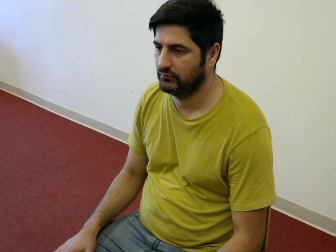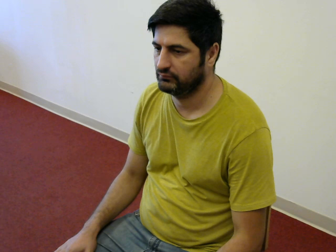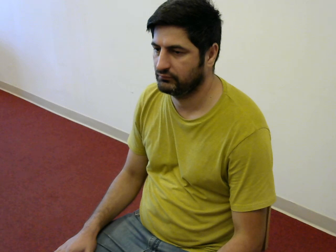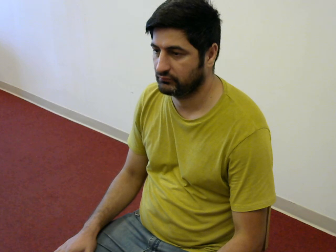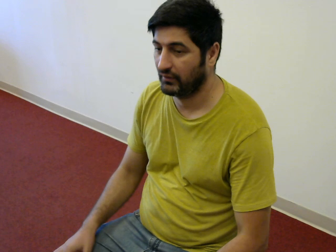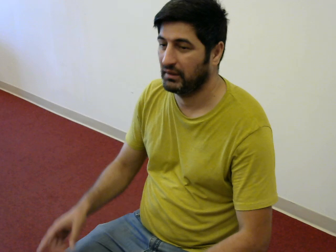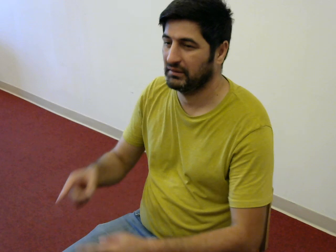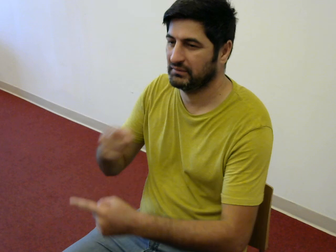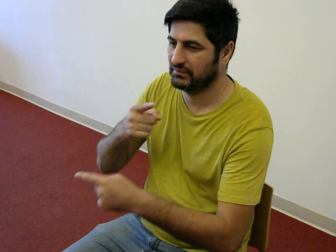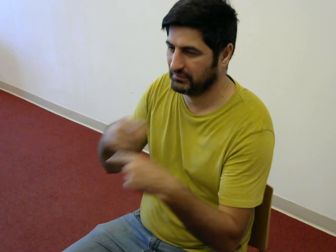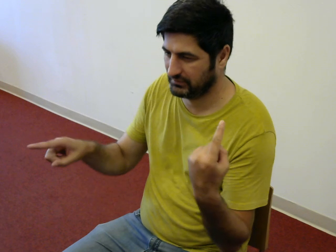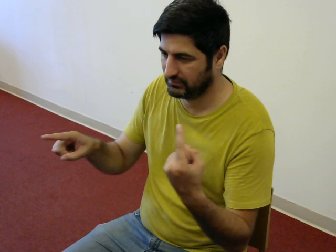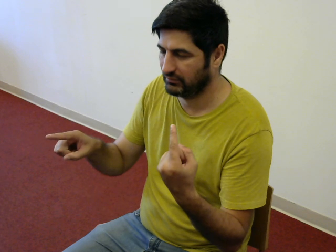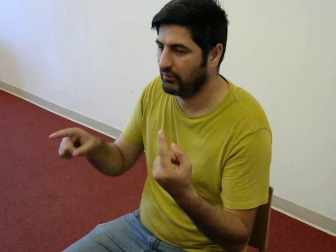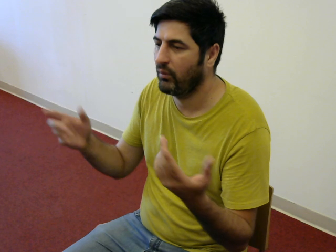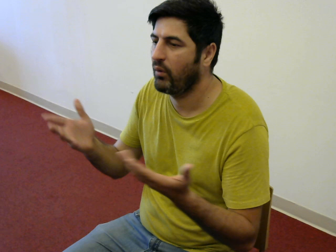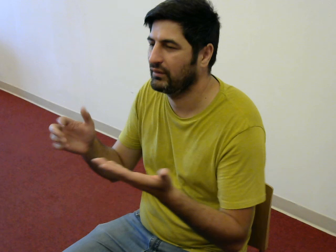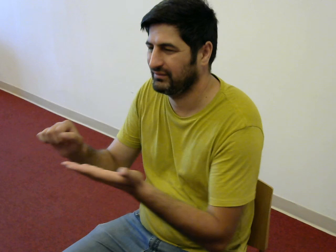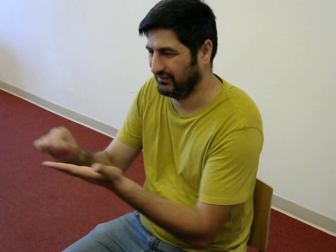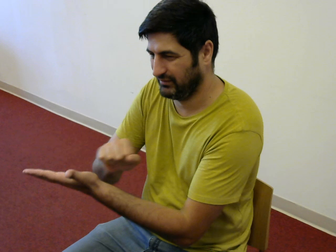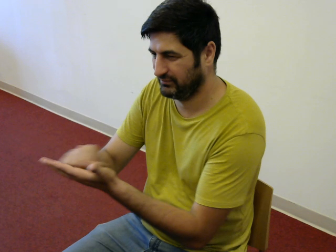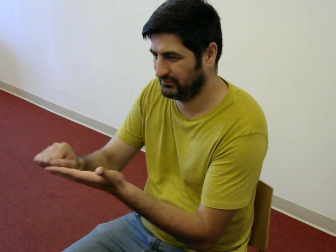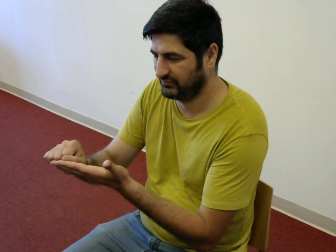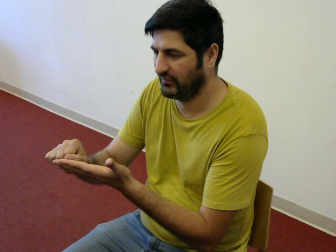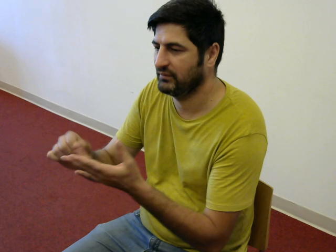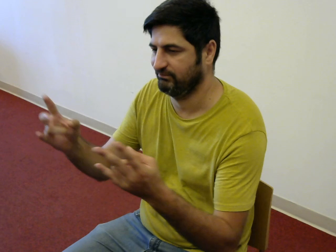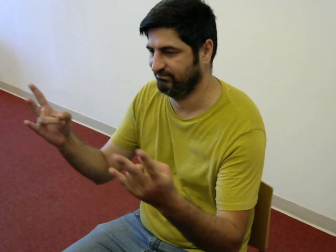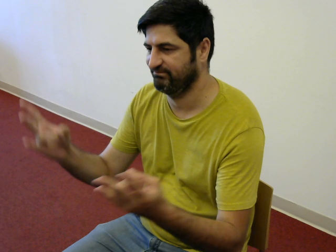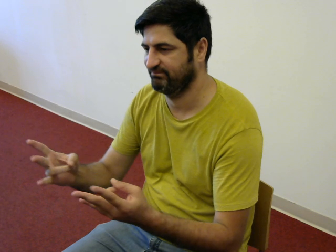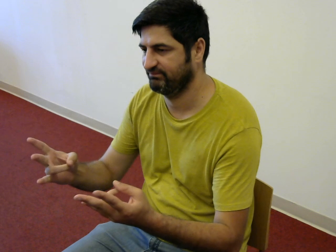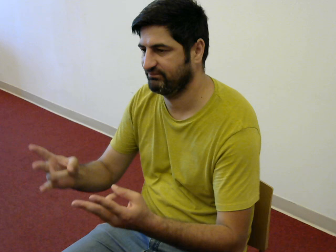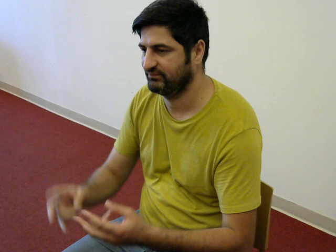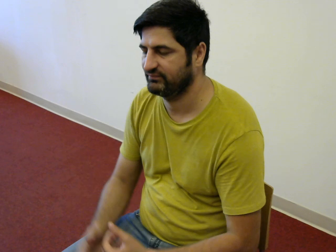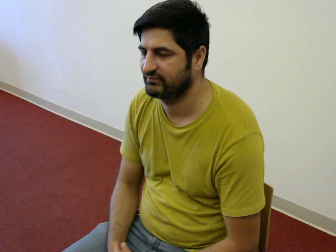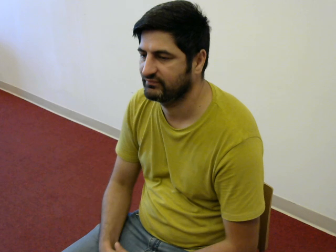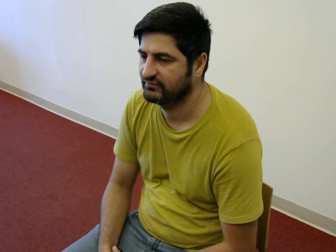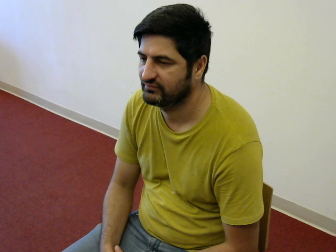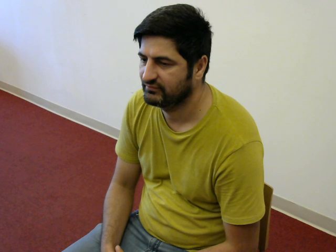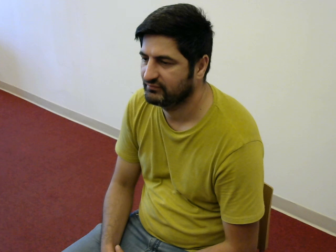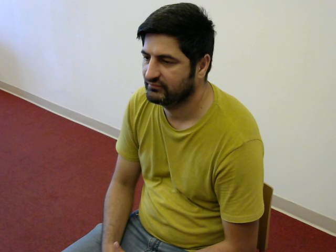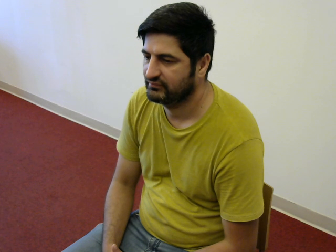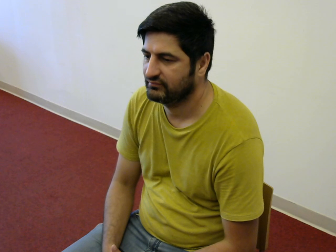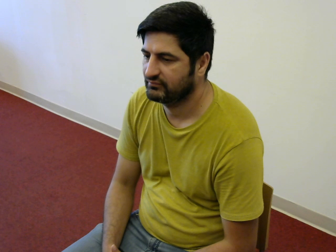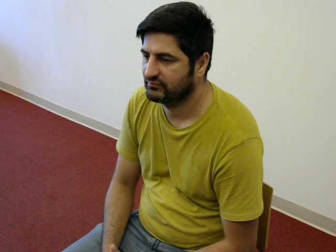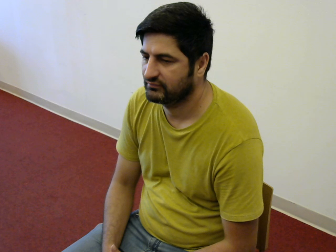Başqa hansı sənədlər lazımdır?